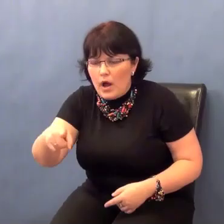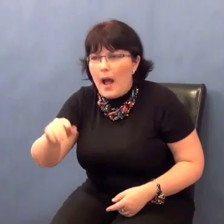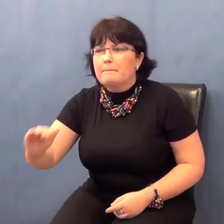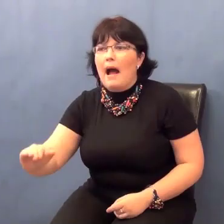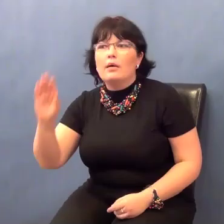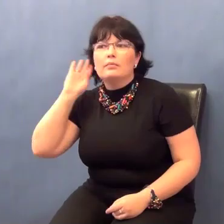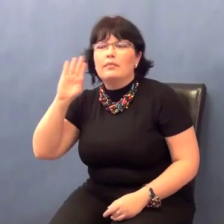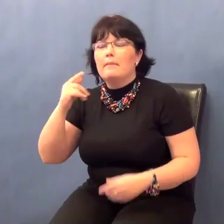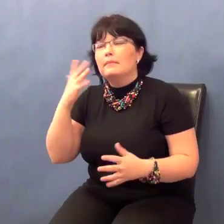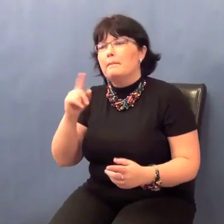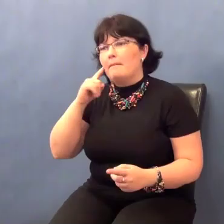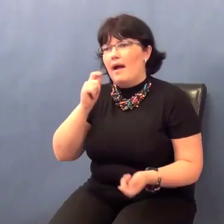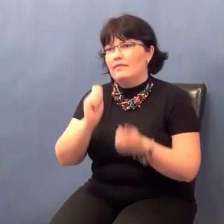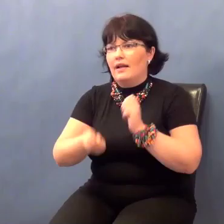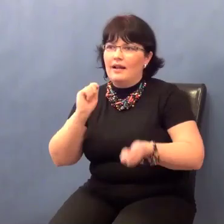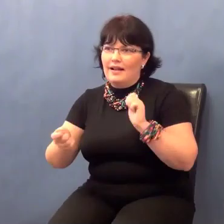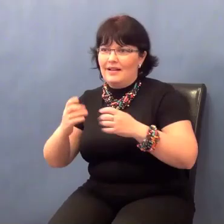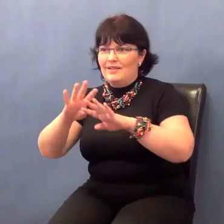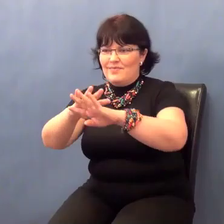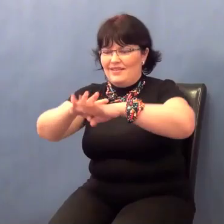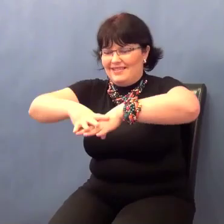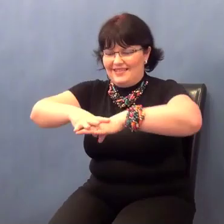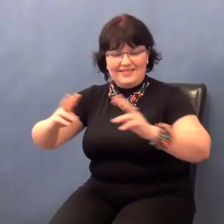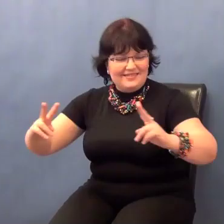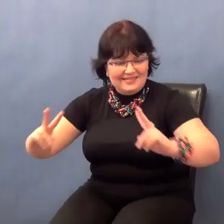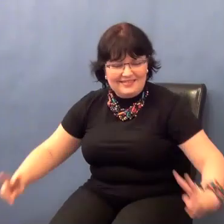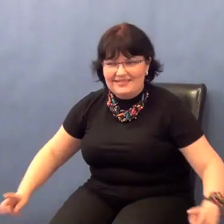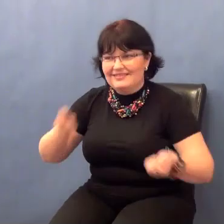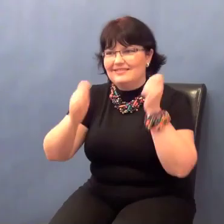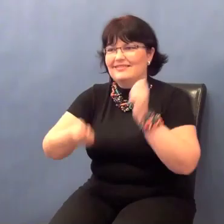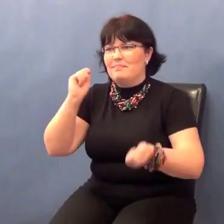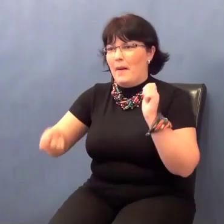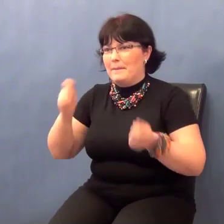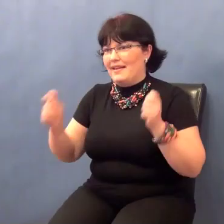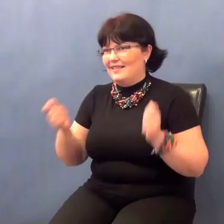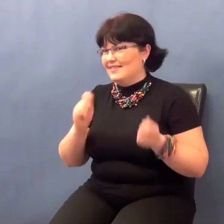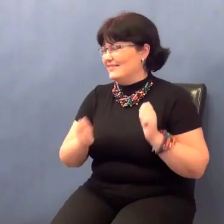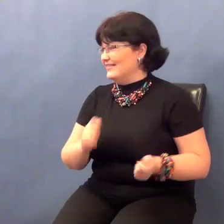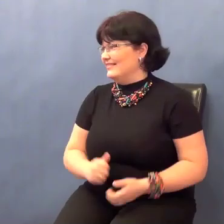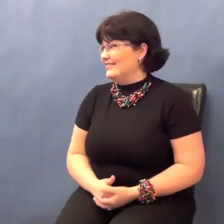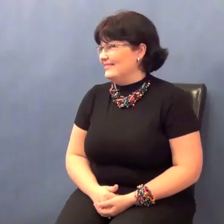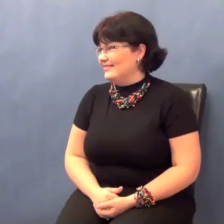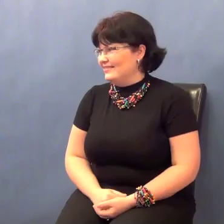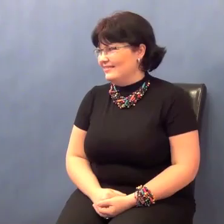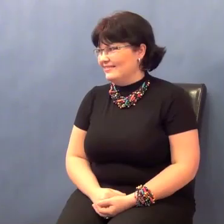Tam zauważa, że mały miś bawi się grając pałeczkami na płocie.